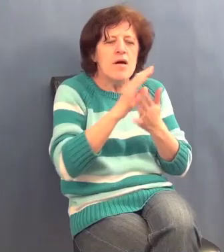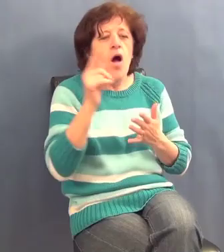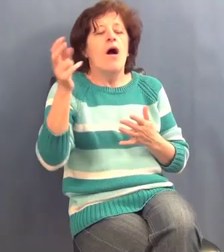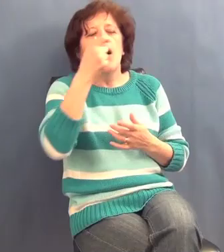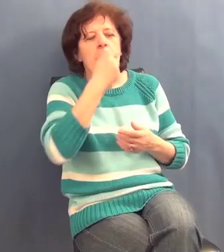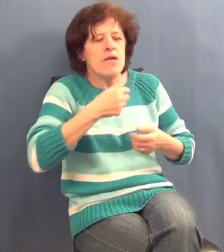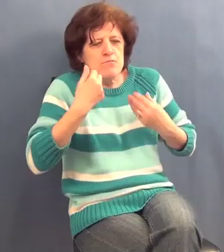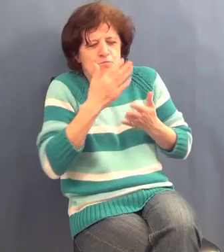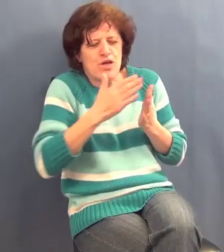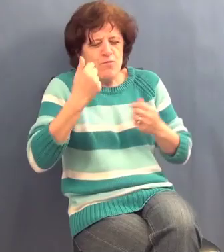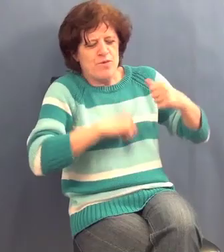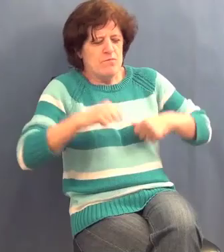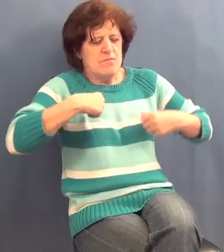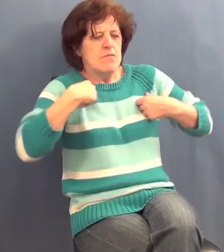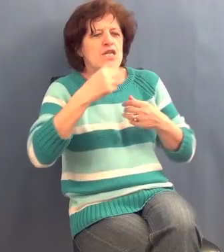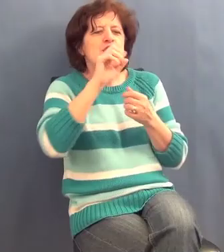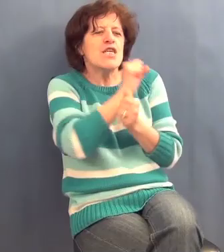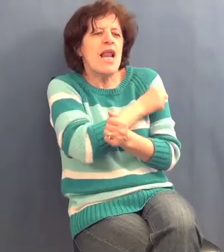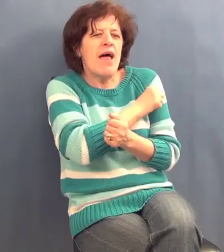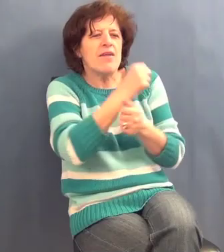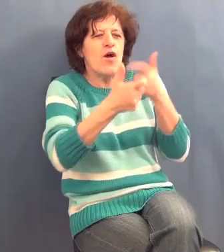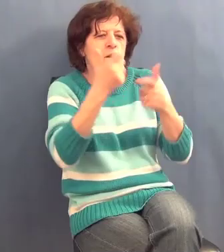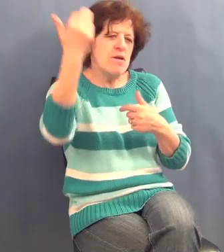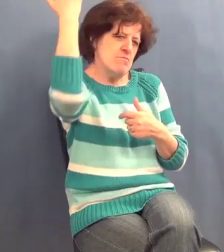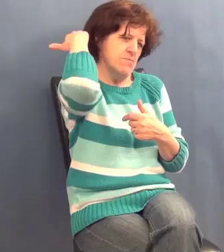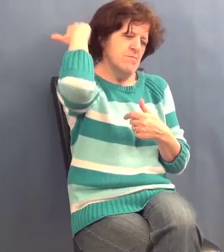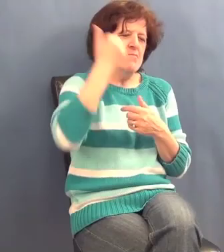Charlie Chaplin zaczyna się przygotowywać, ubiera się i chowa do plecaka szybę na wymianę.